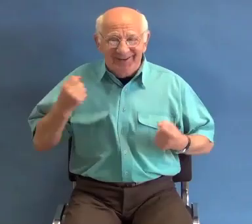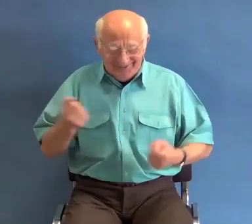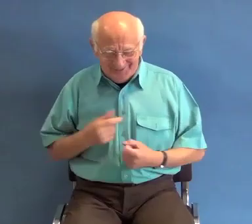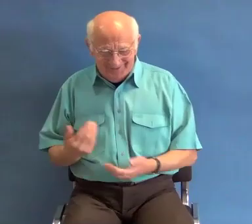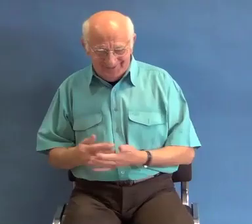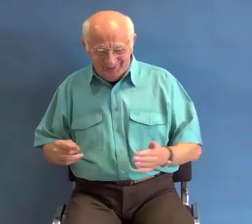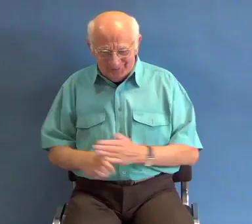Dlatego uciekł.